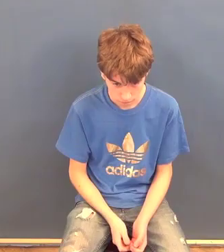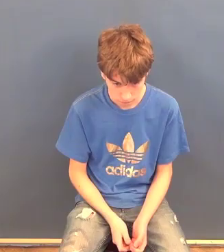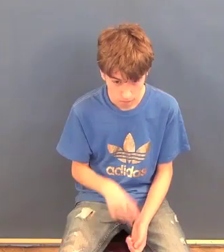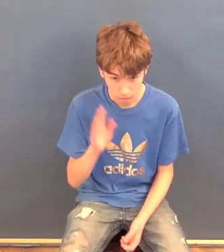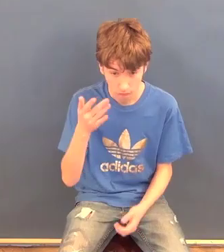Będzie...